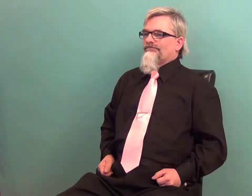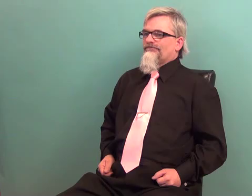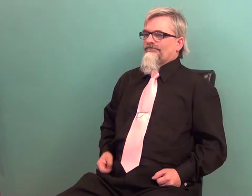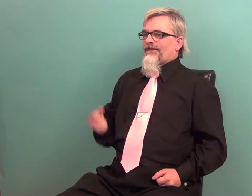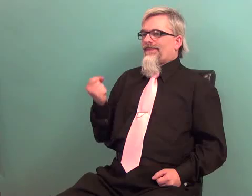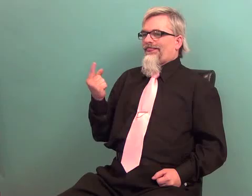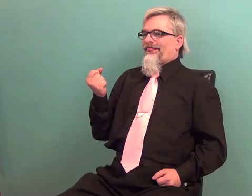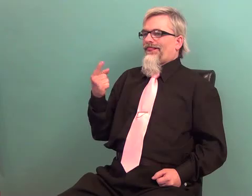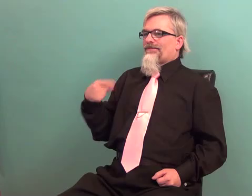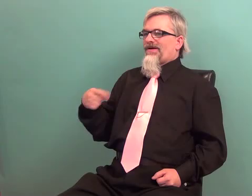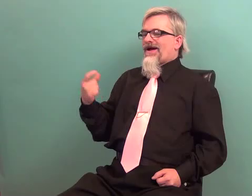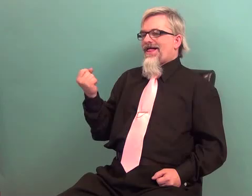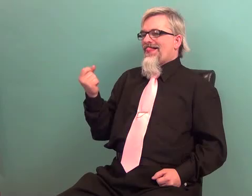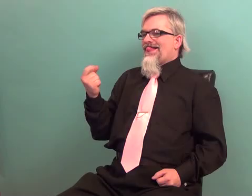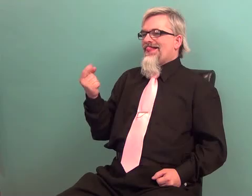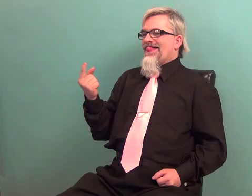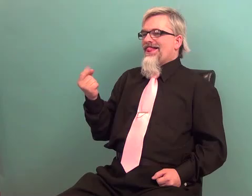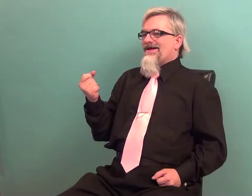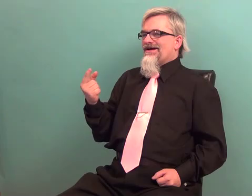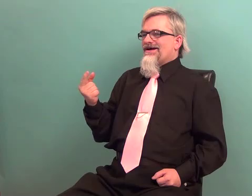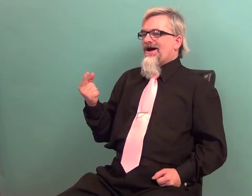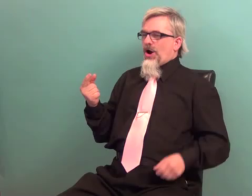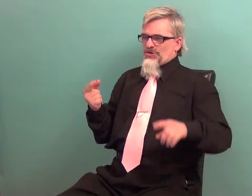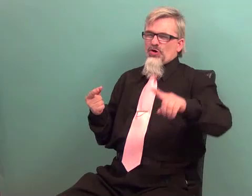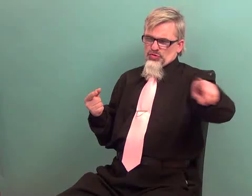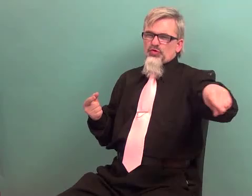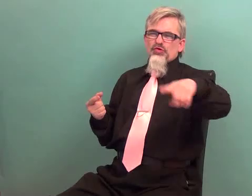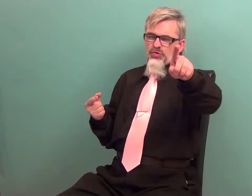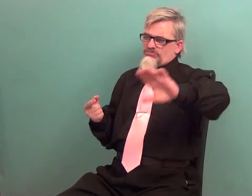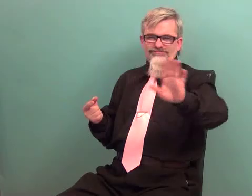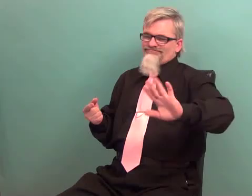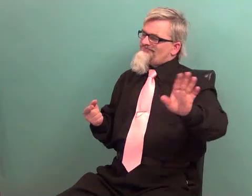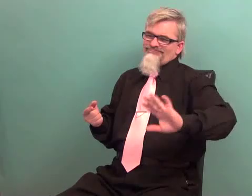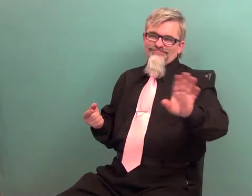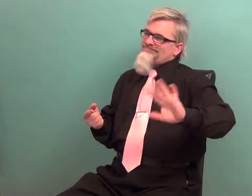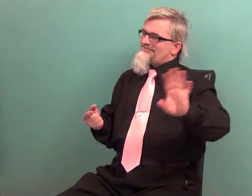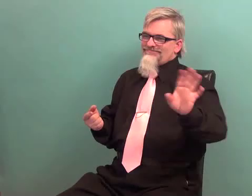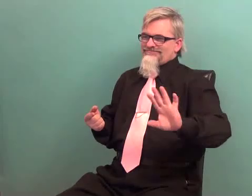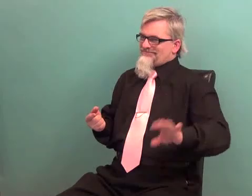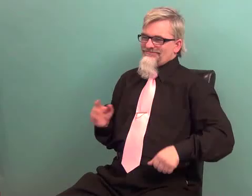Jednego nie było.